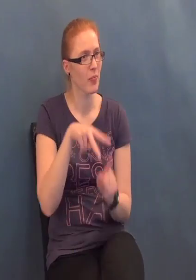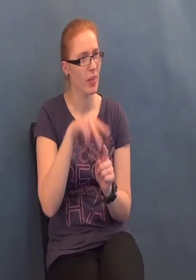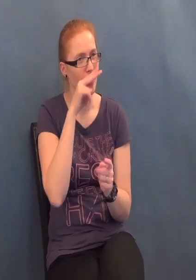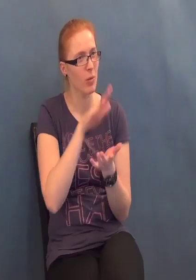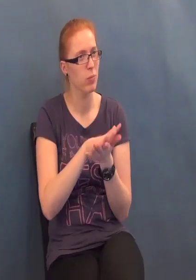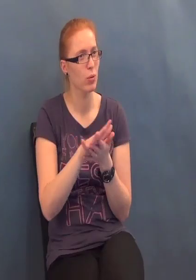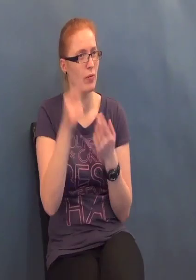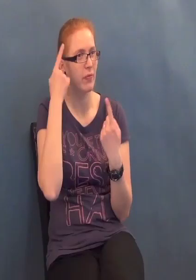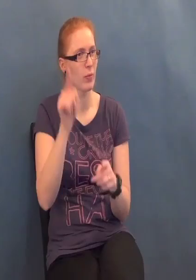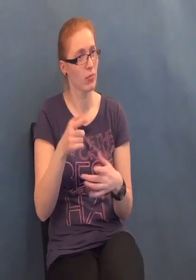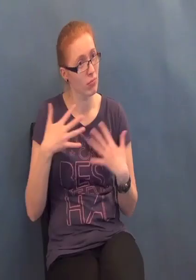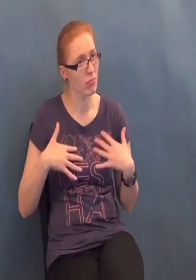Koń rdzewieje, jest brudny i jest pozostawiony ...